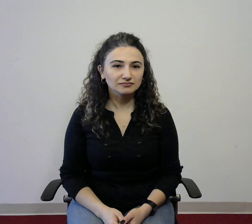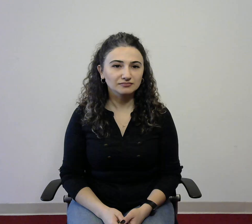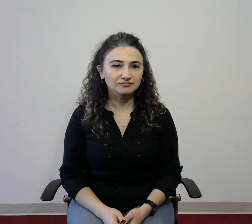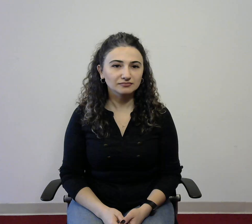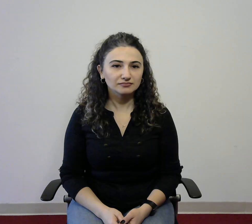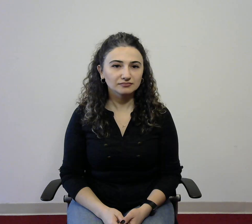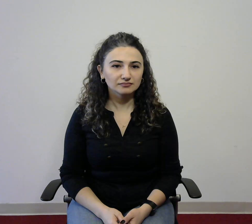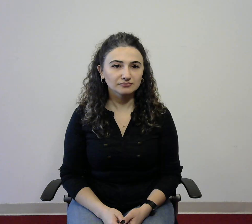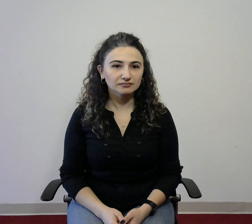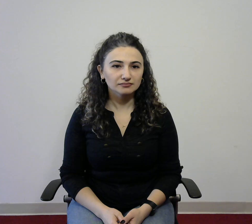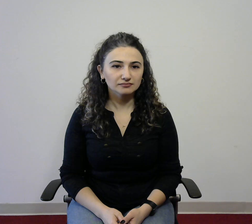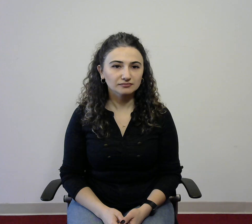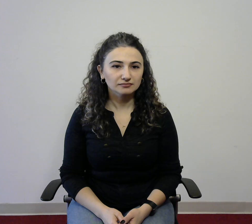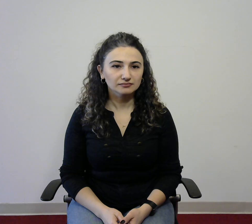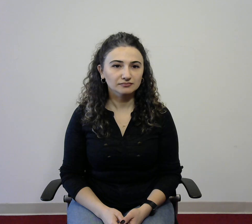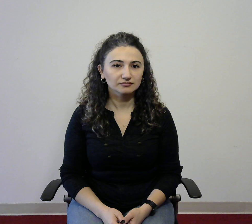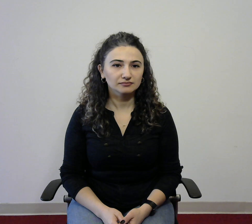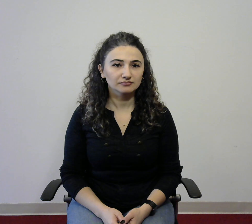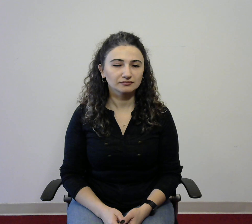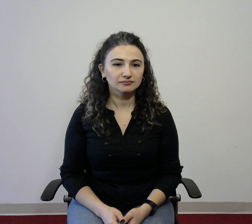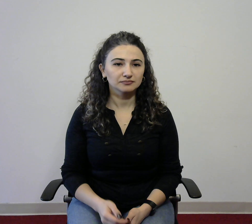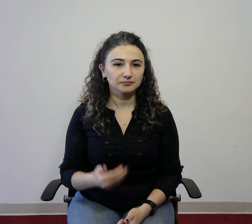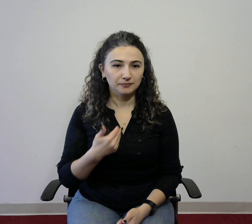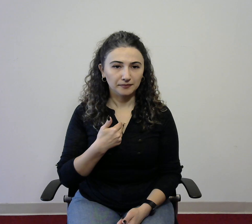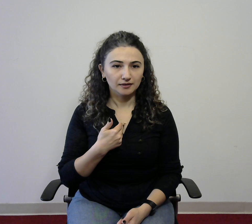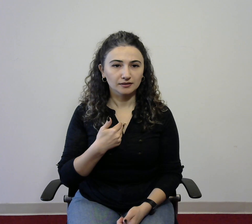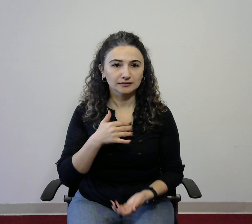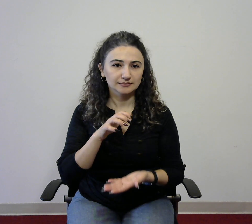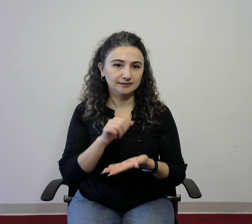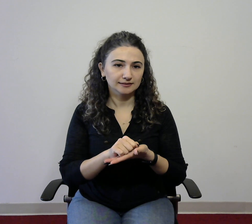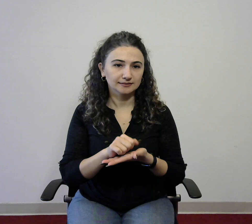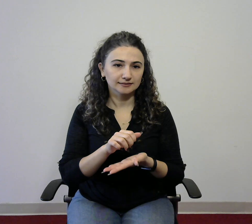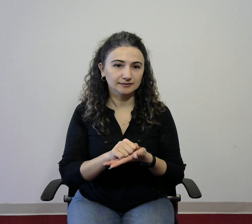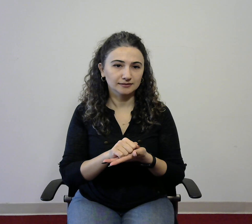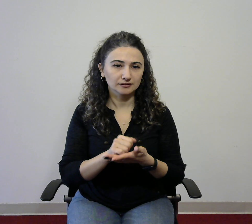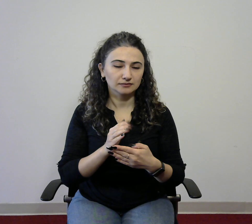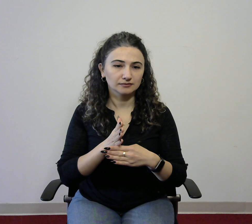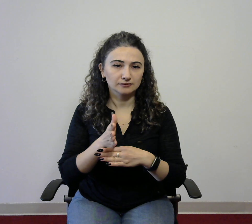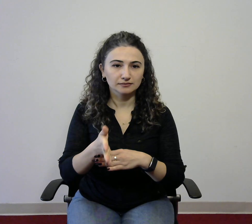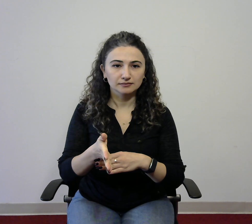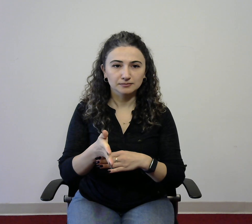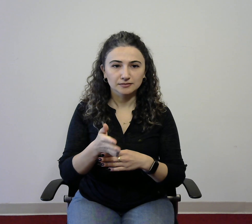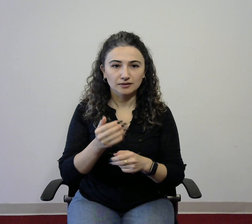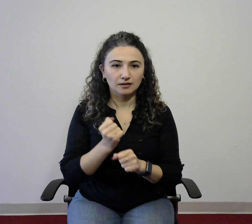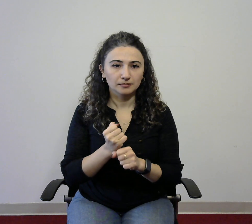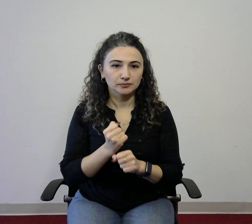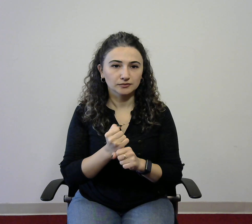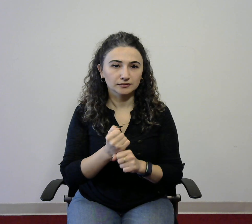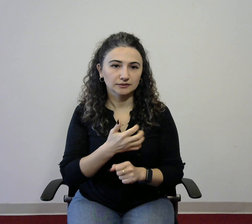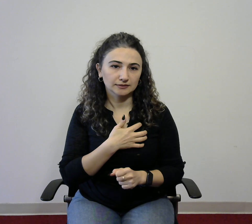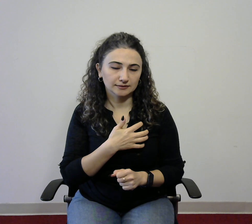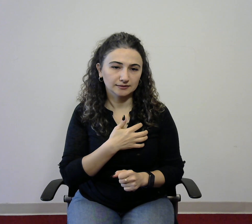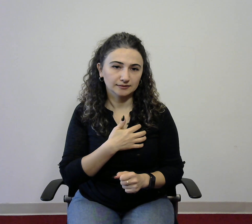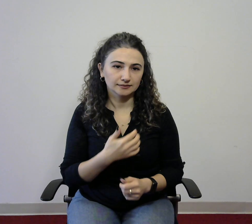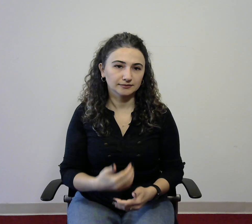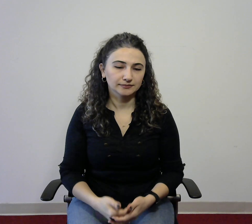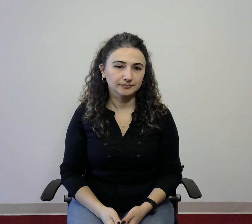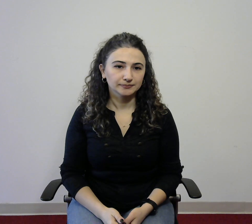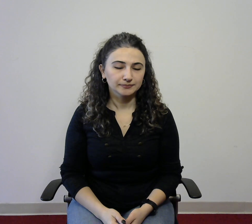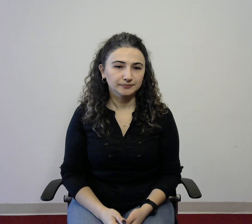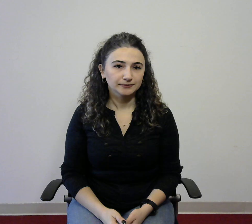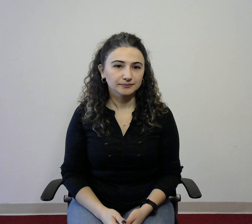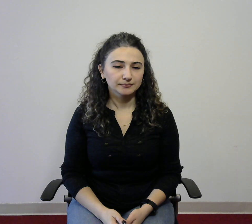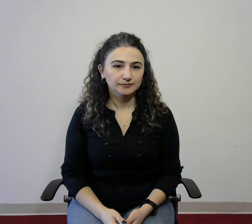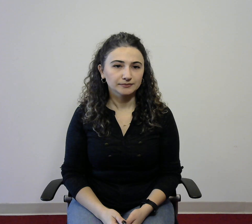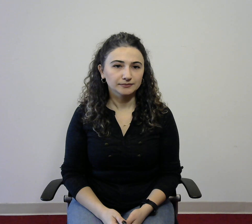Mən məşğulluğa müraciət etmək istəyirəm